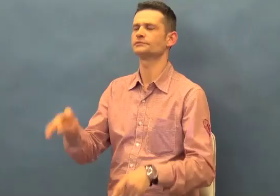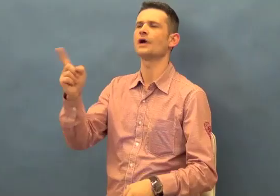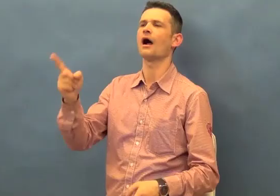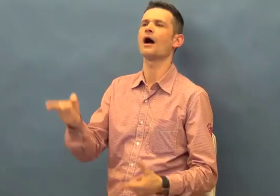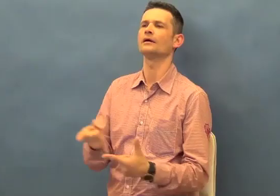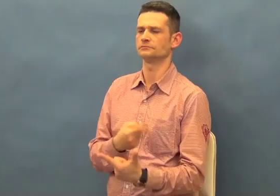Zakaz.